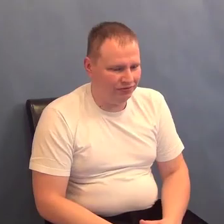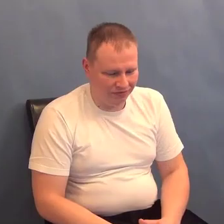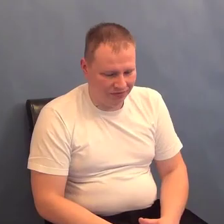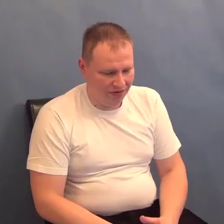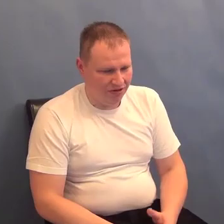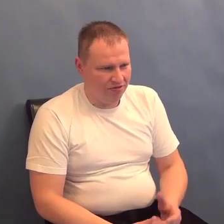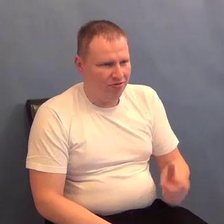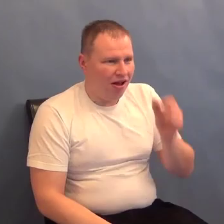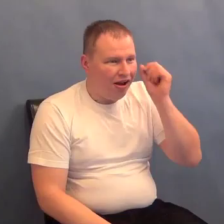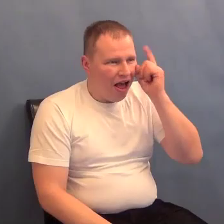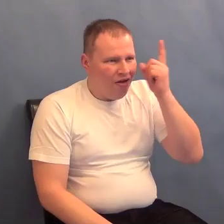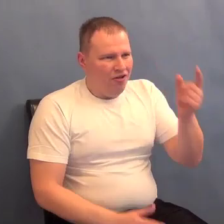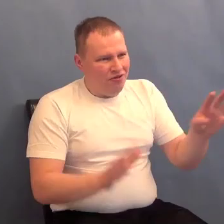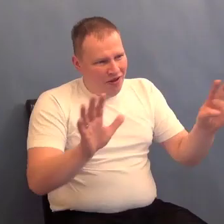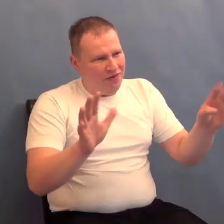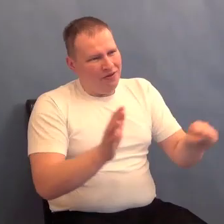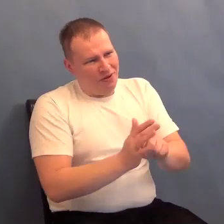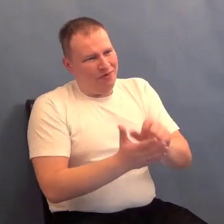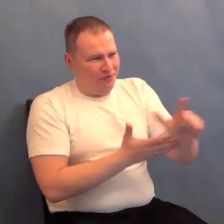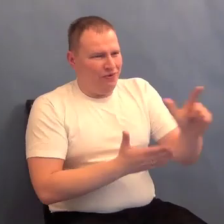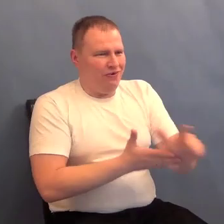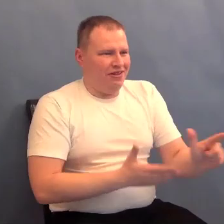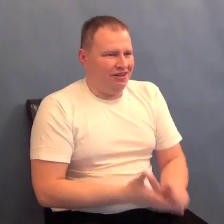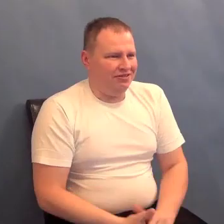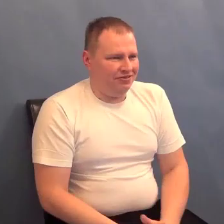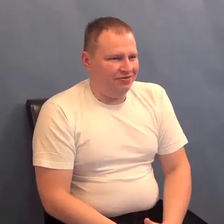Rano od dziewiątej do dwunastej.